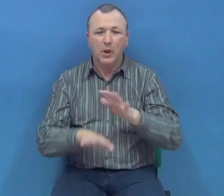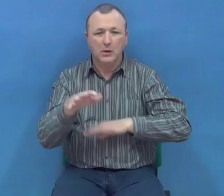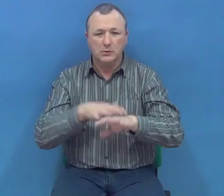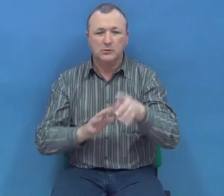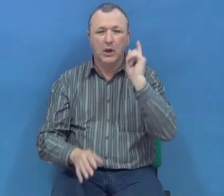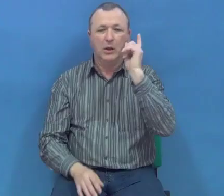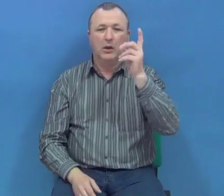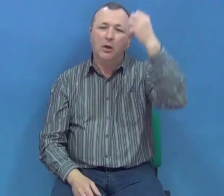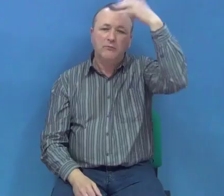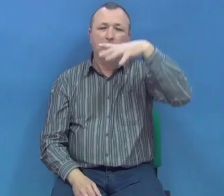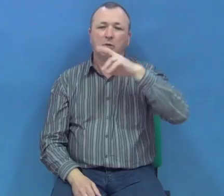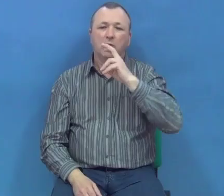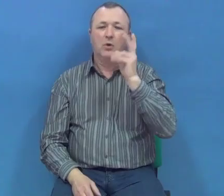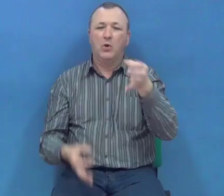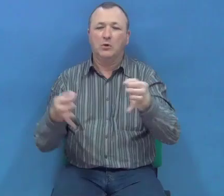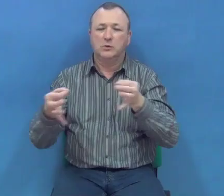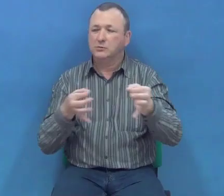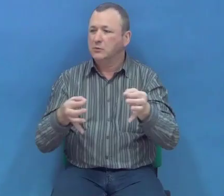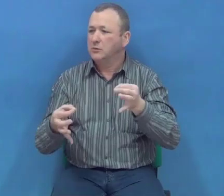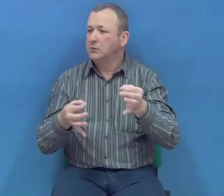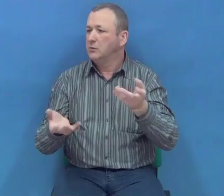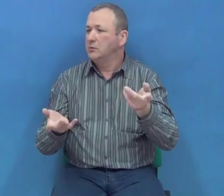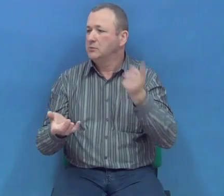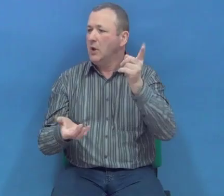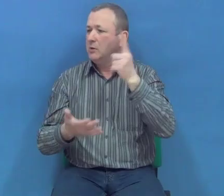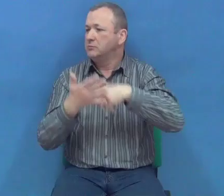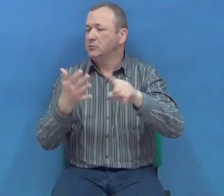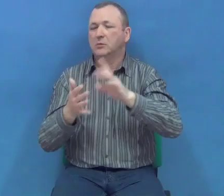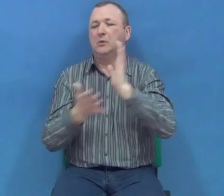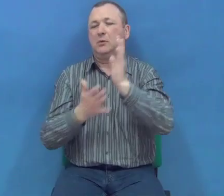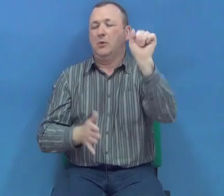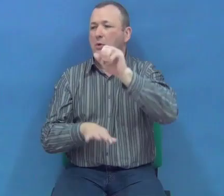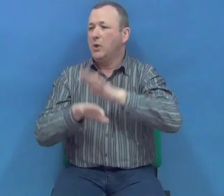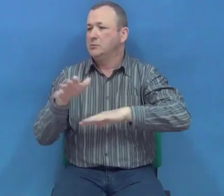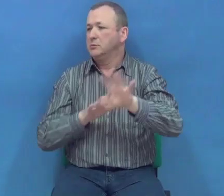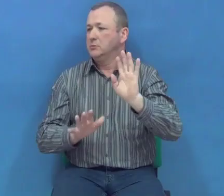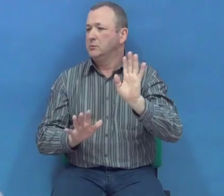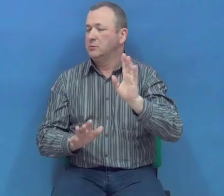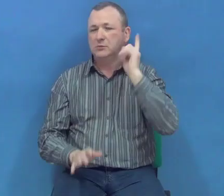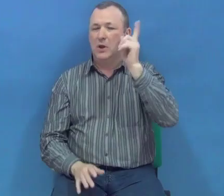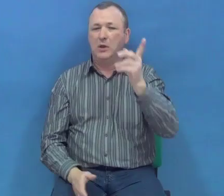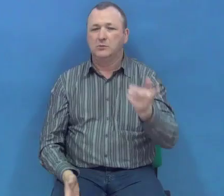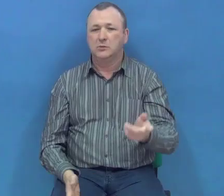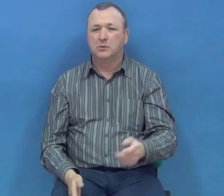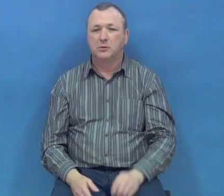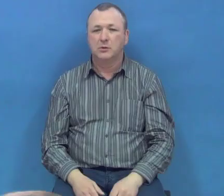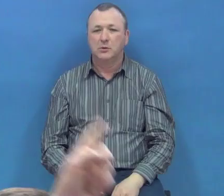Ręcznie myć, zakaz brania prysznica, ponieważ trzeba oszczędzać wodę. Znak jest przekreślony, to znaczy, że jest zakaz, wolno tylko myć ręcznie.